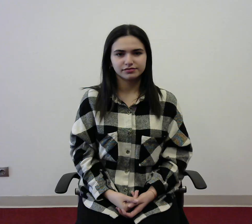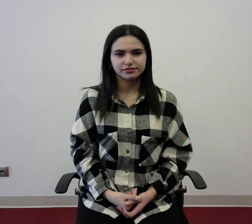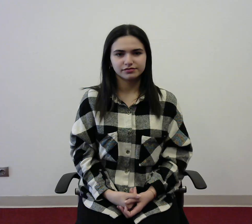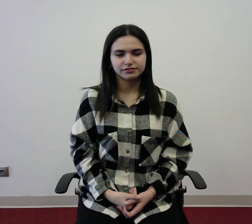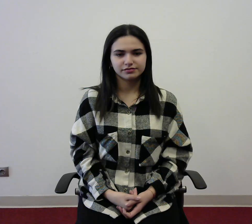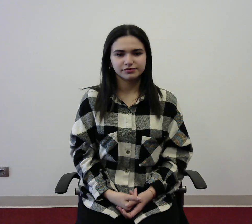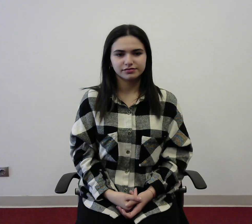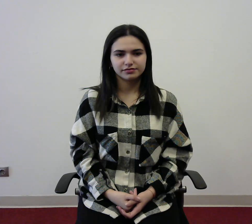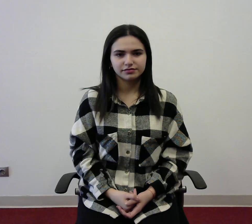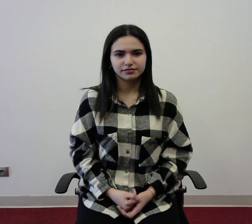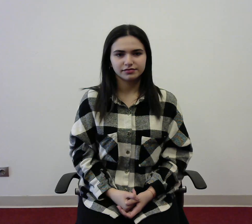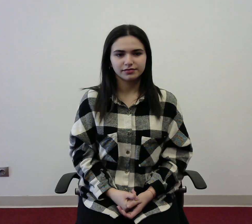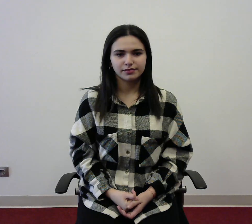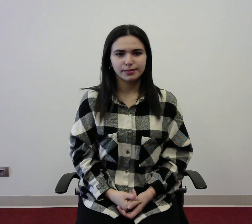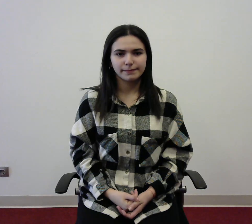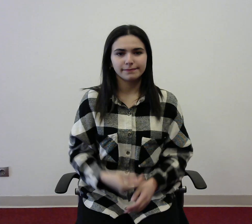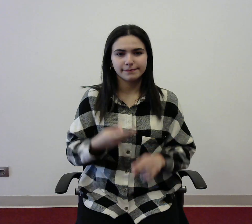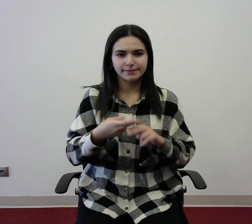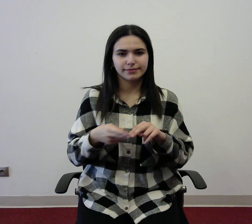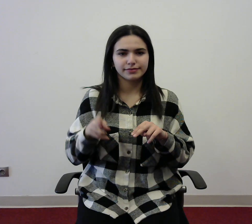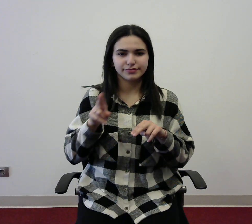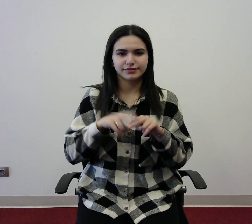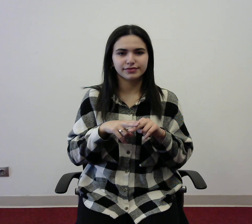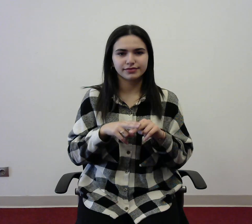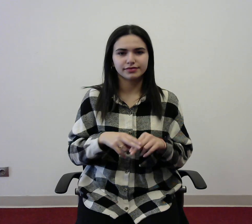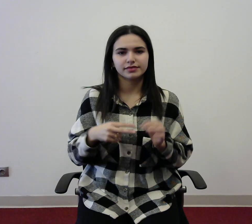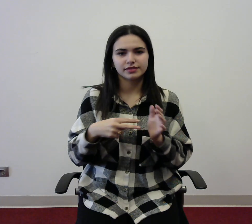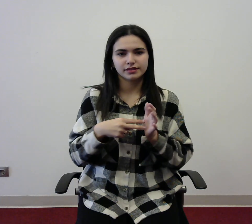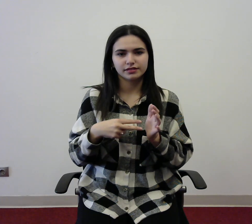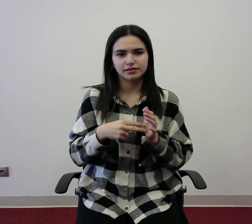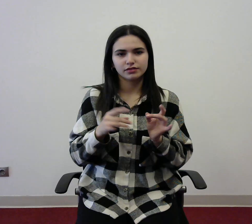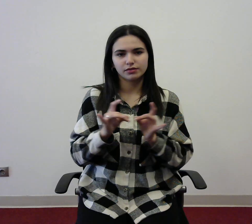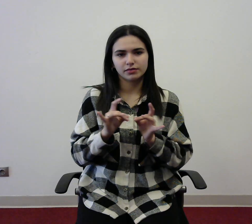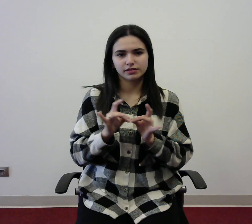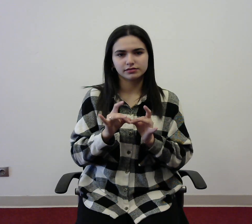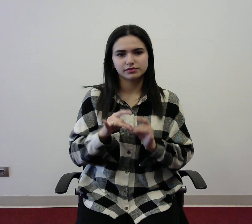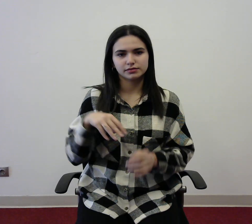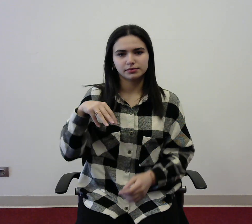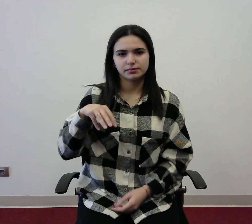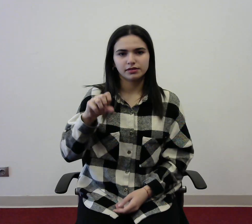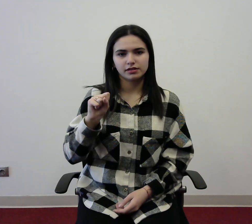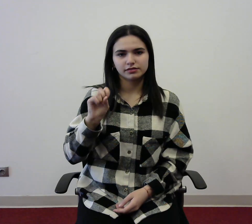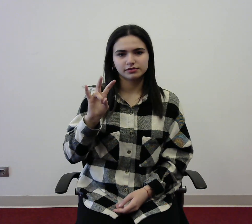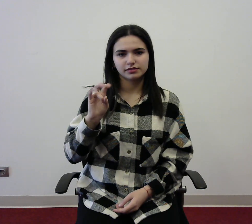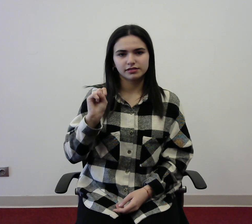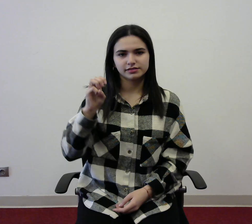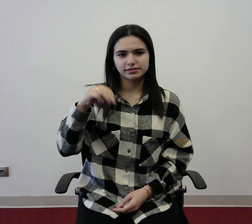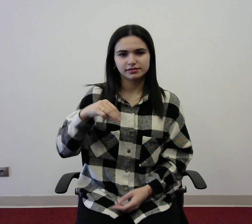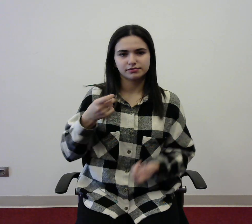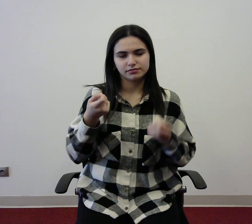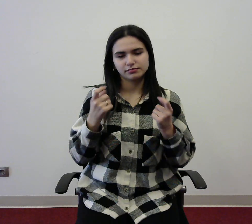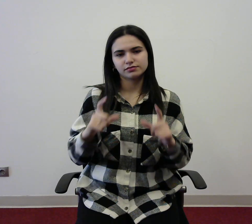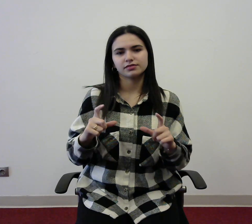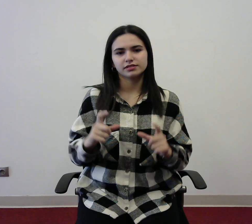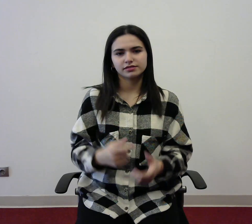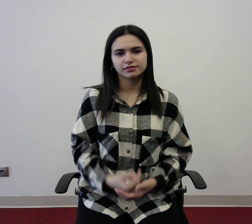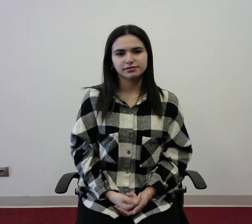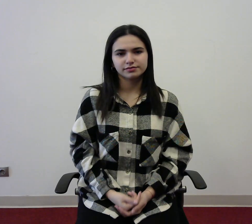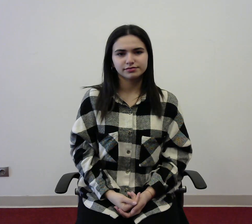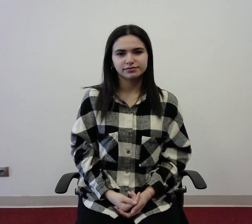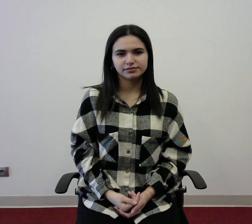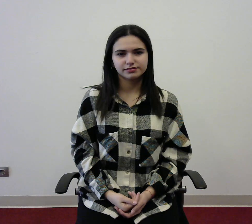Bunun qiyməti 10 manat qalxıb